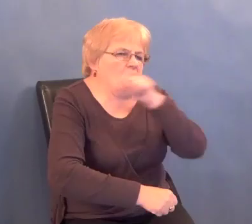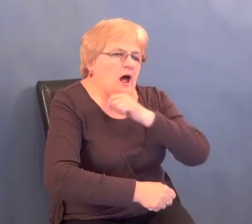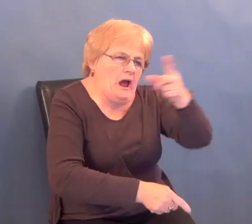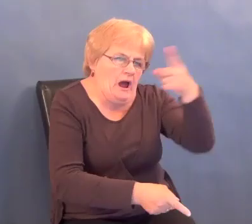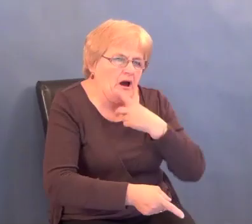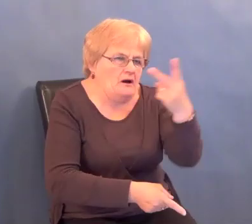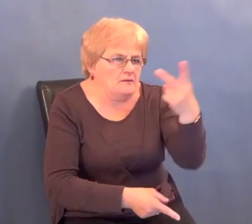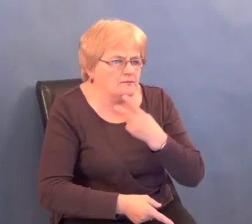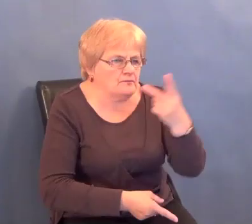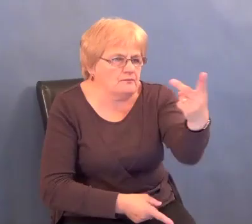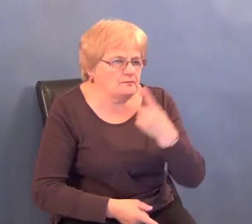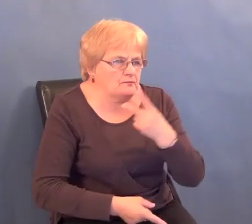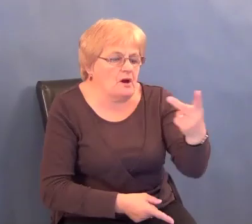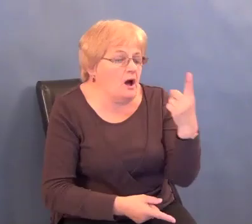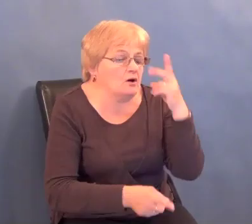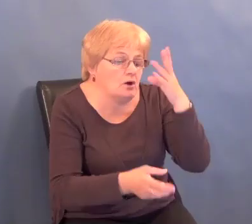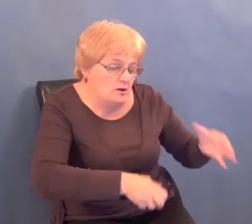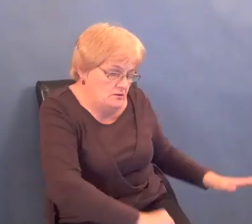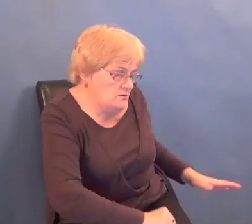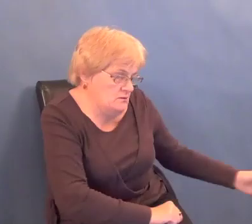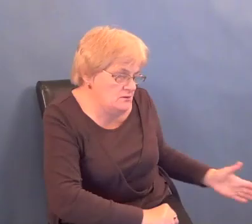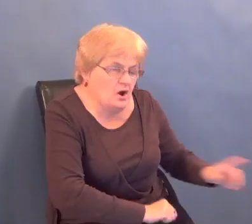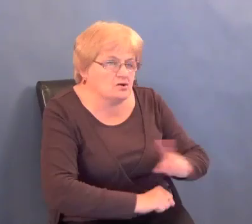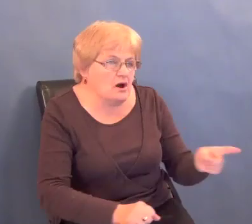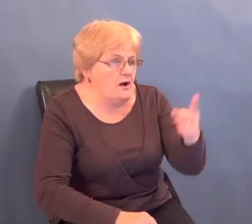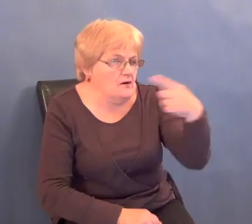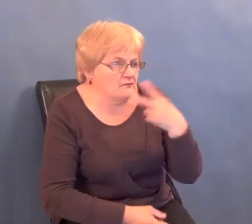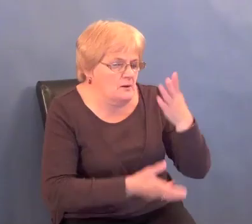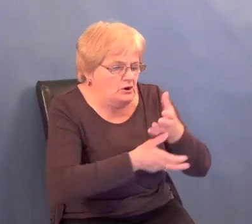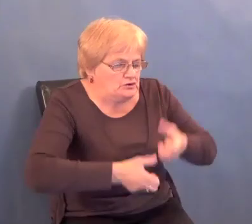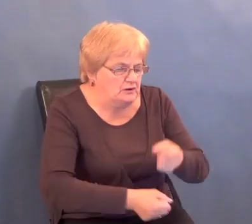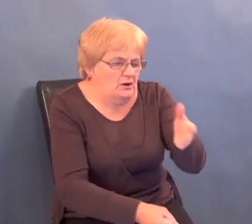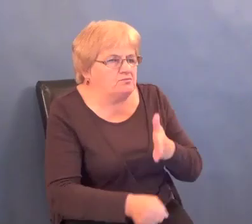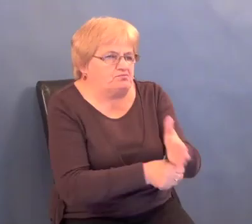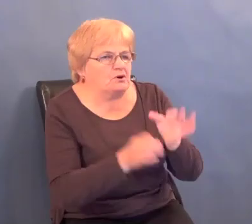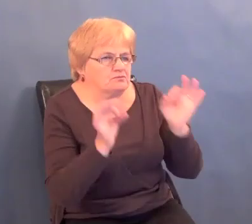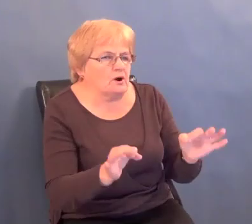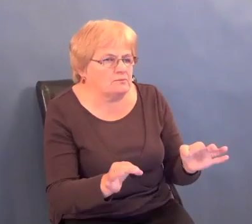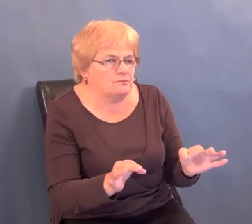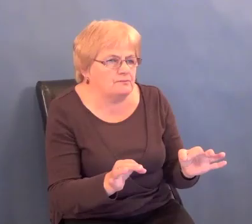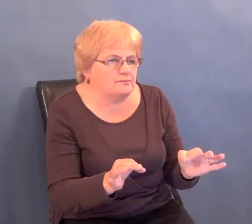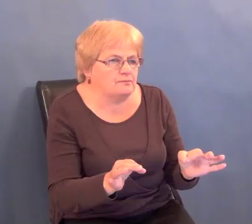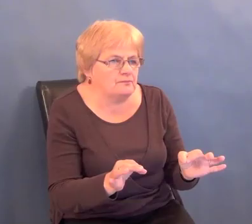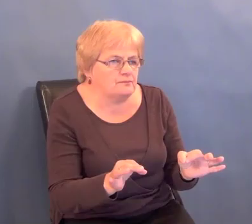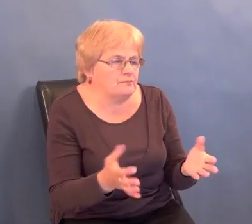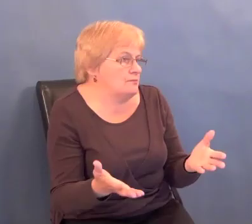Samemu nie, lepiej my we dwoje, piłowanie samemu to zły pomysł, trzeba do tego dwóch osób.